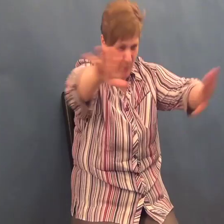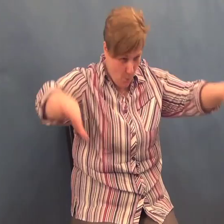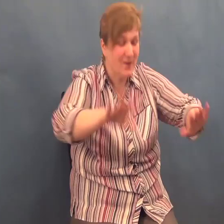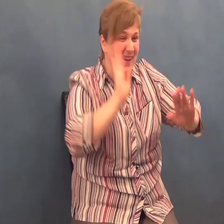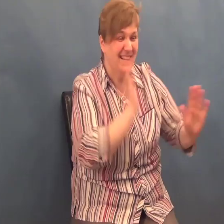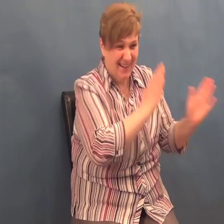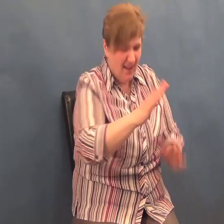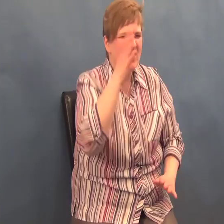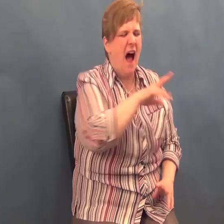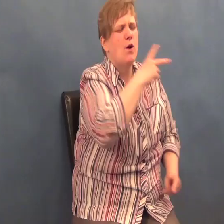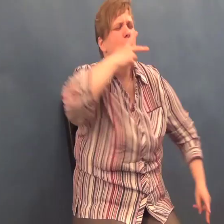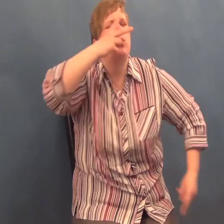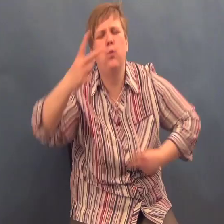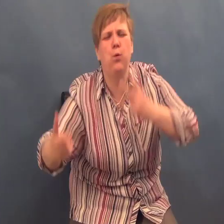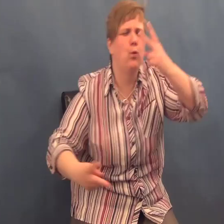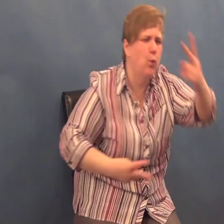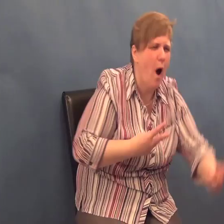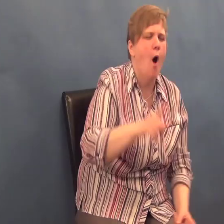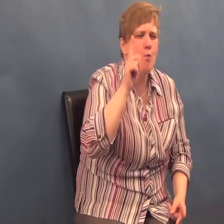To dalej jest bez zmian, chłopiec szuka.